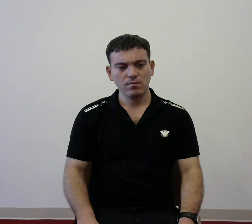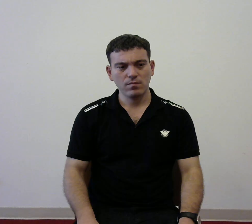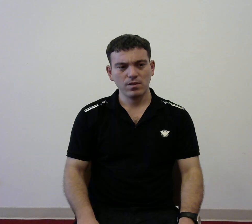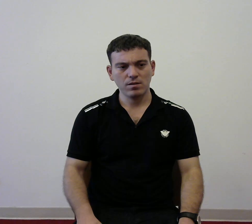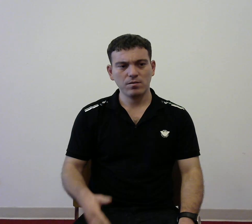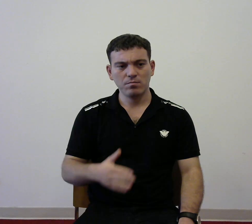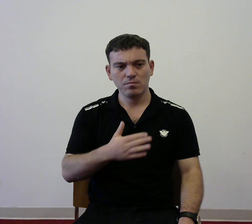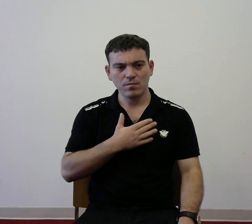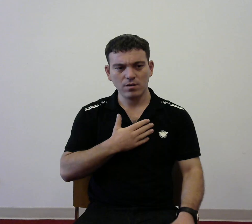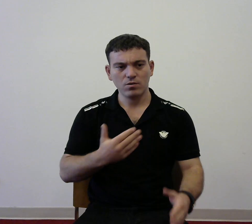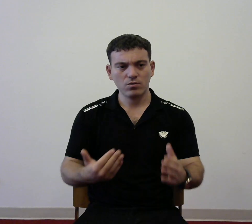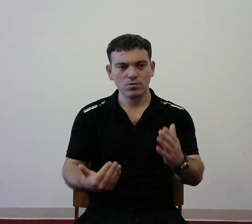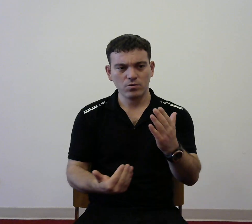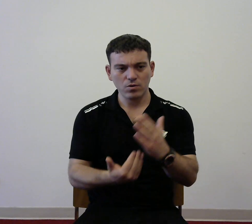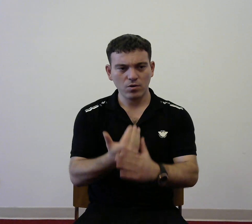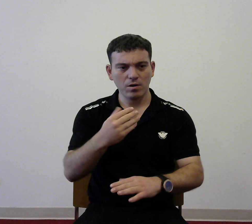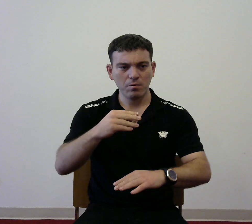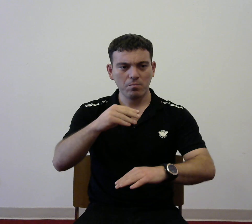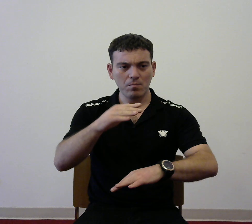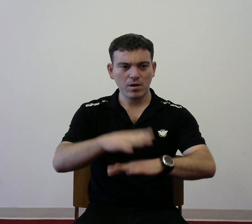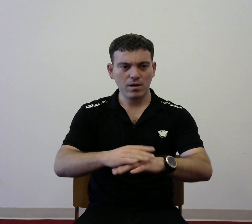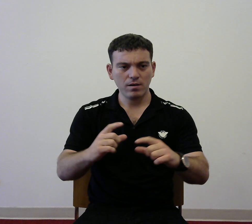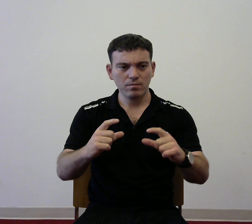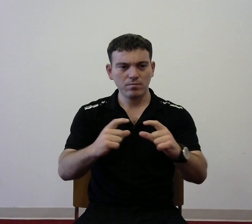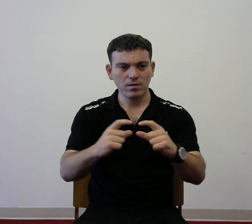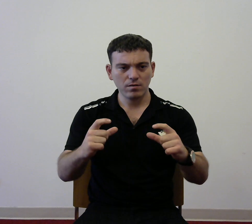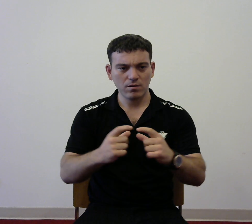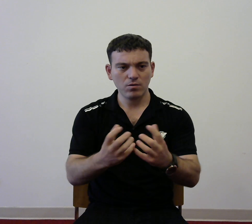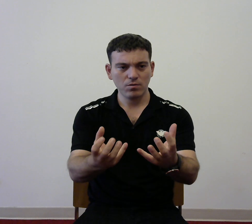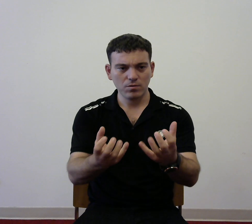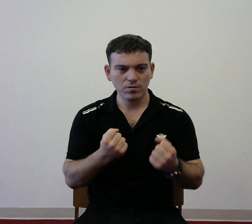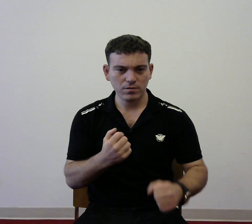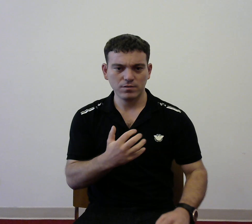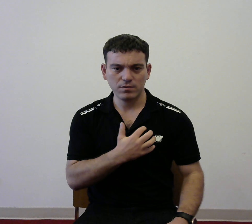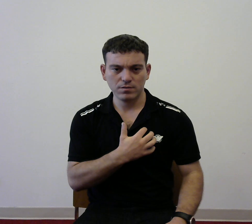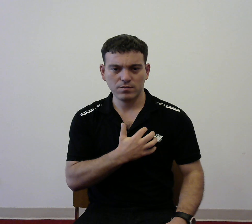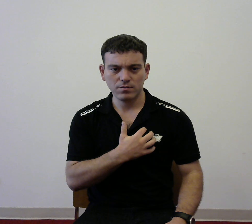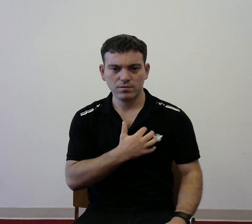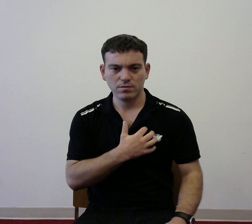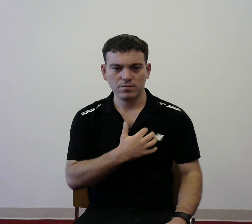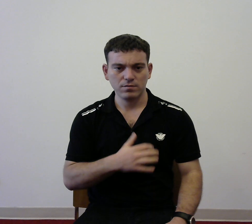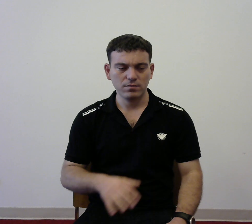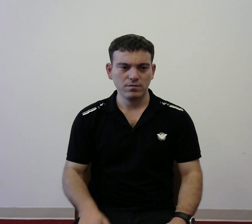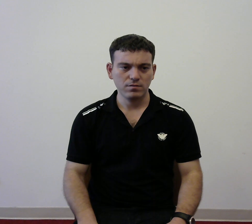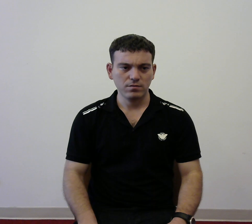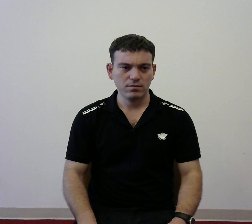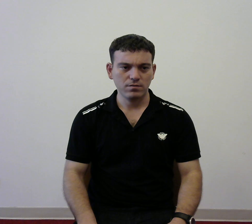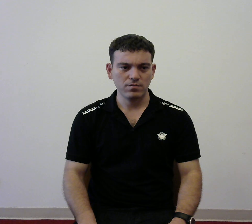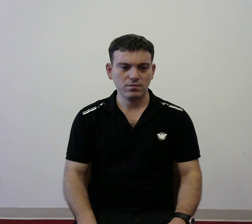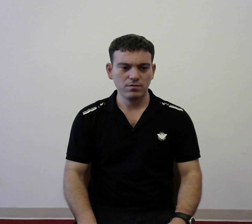Mən yeni bank kartı götürmək istəyirəm